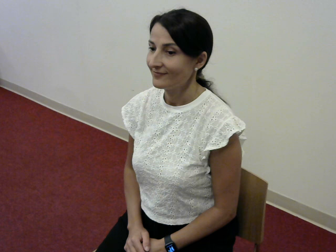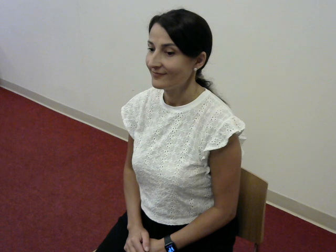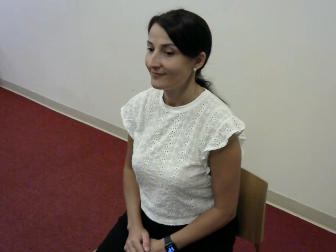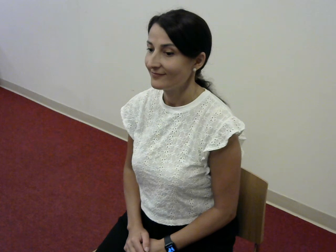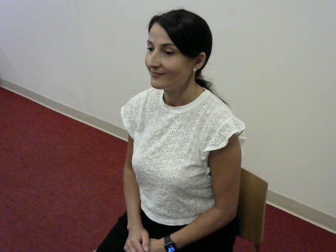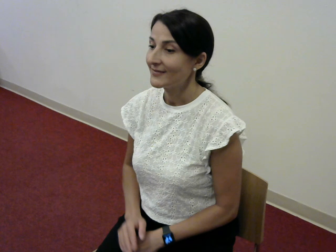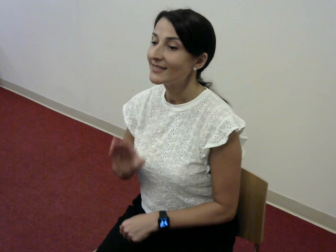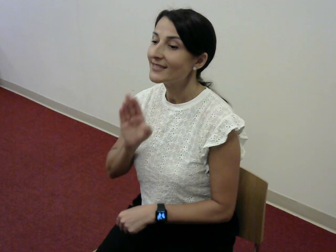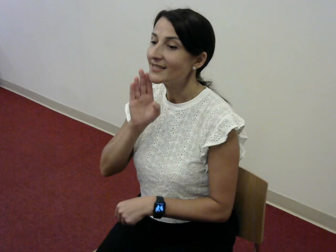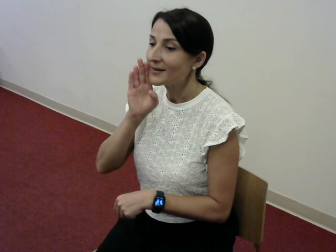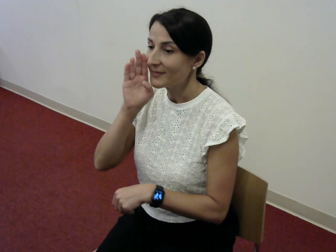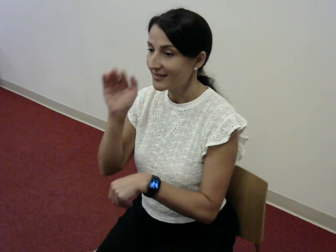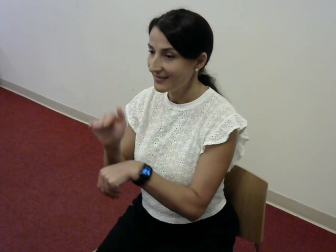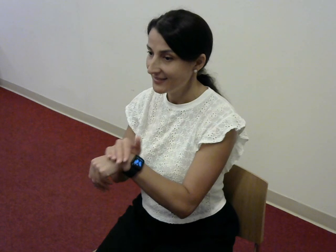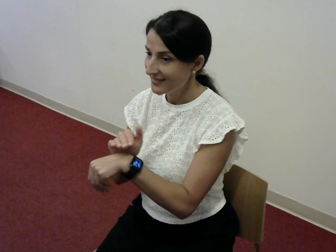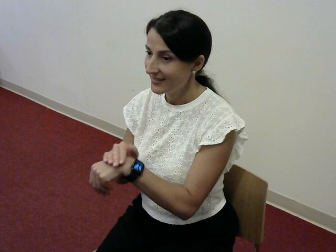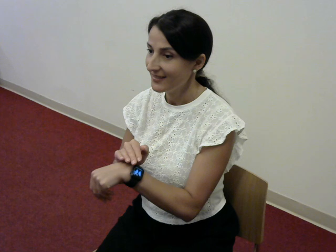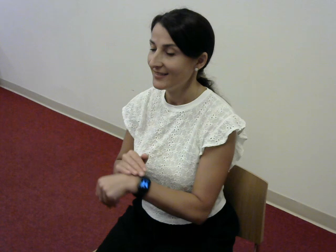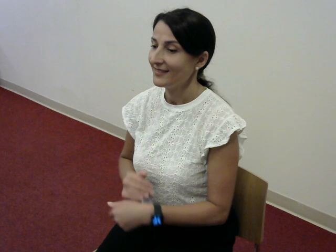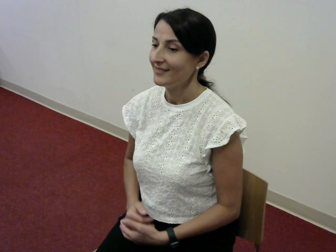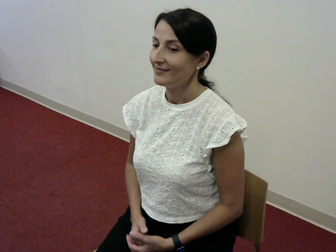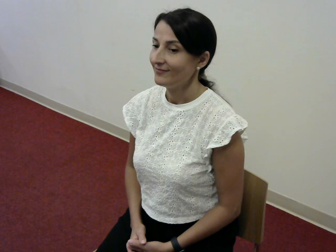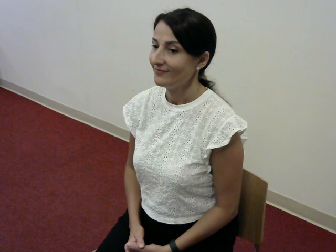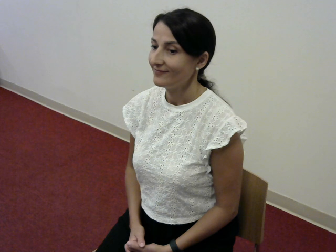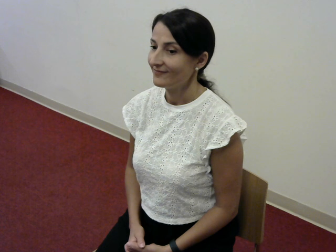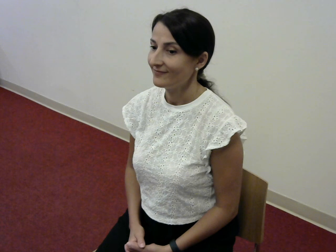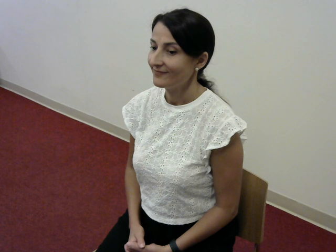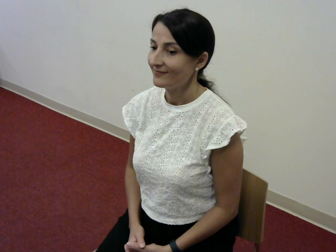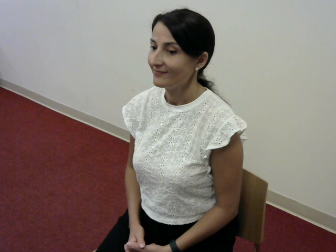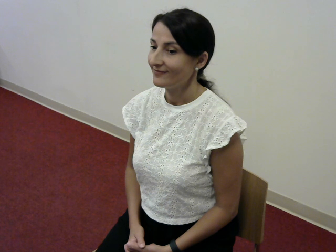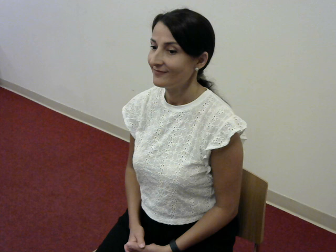Sabahınız xeyir